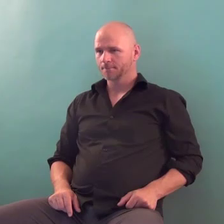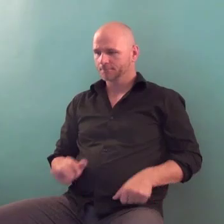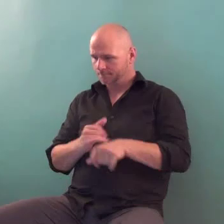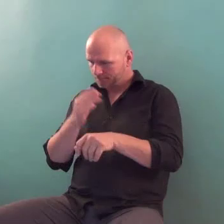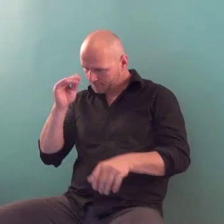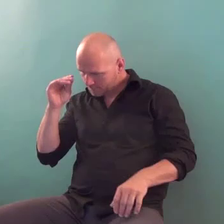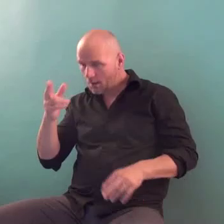Piątek wieczorem.